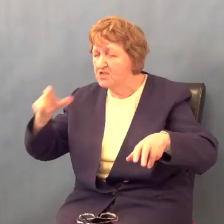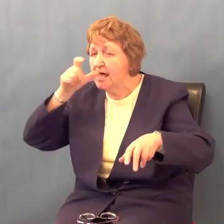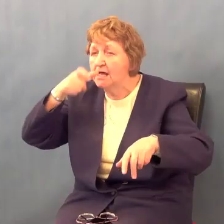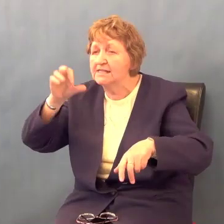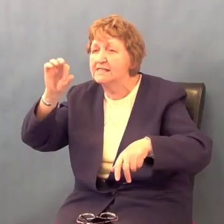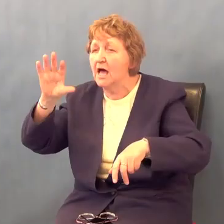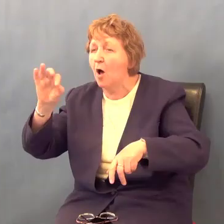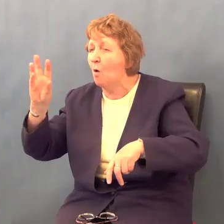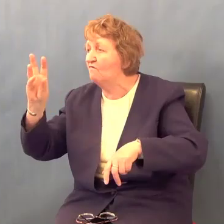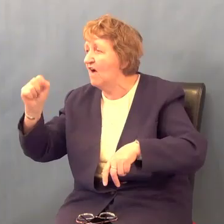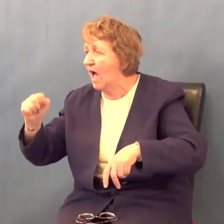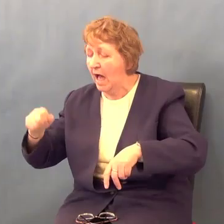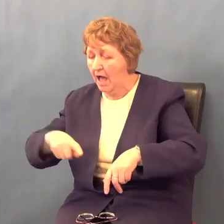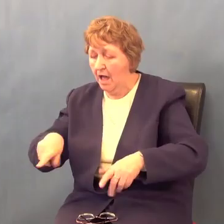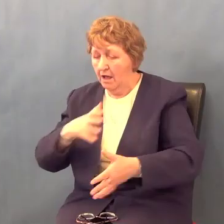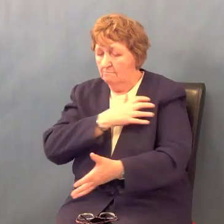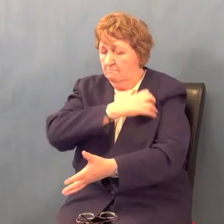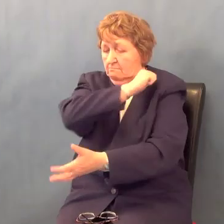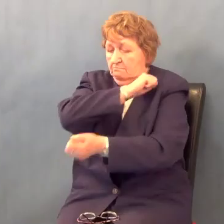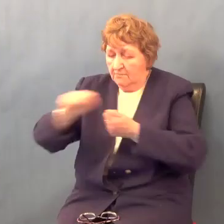Sowa wyskoczyła i się przestraszyli.